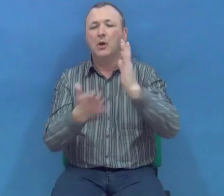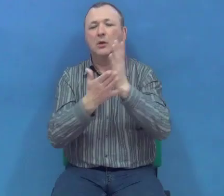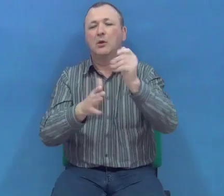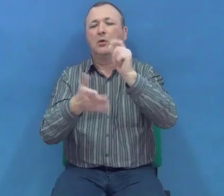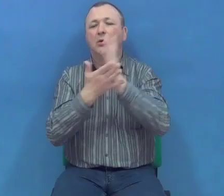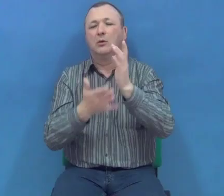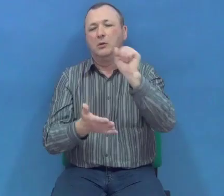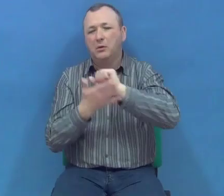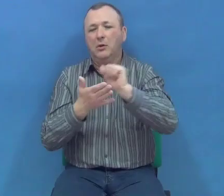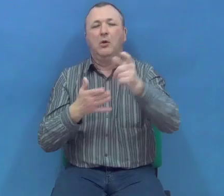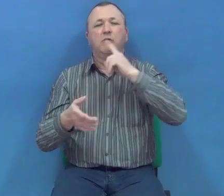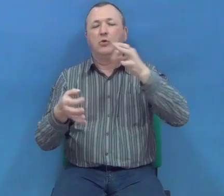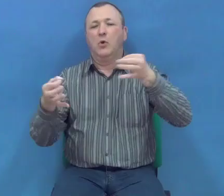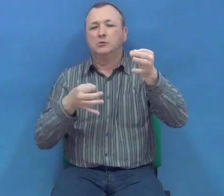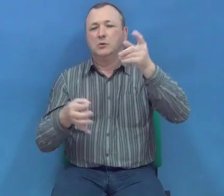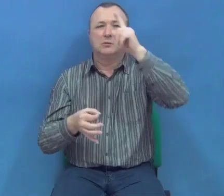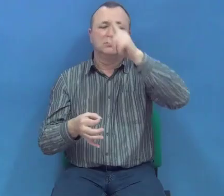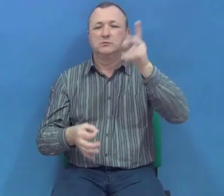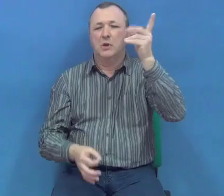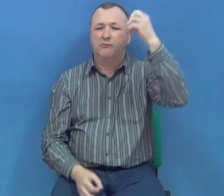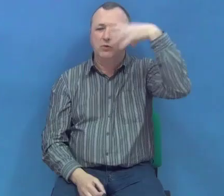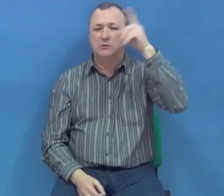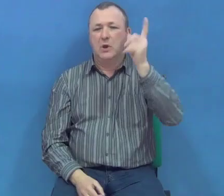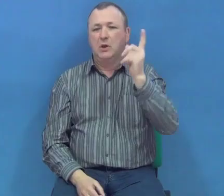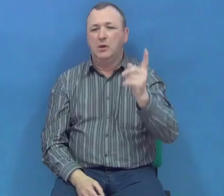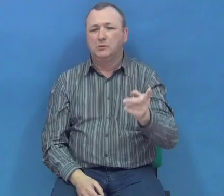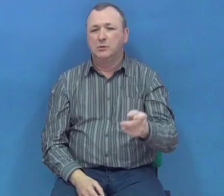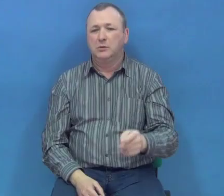Wolno tylko myć ręcznie, nie wolno pod prysznicem, tak mówi przekreślony znak.